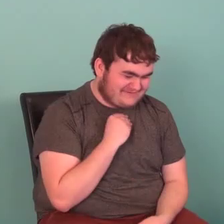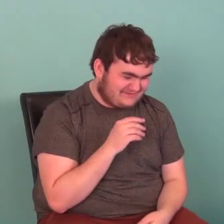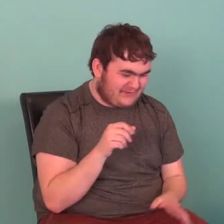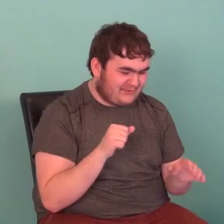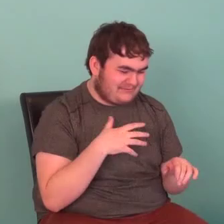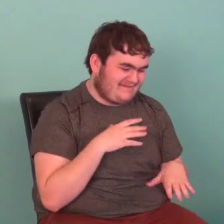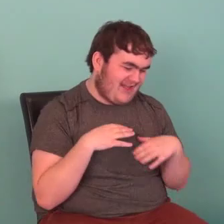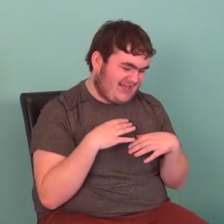Od szóstej jestem wolny.